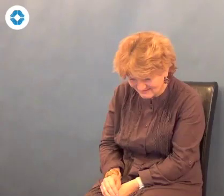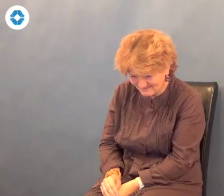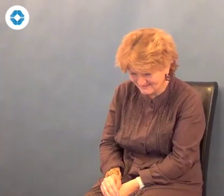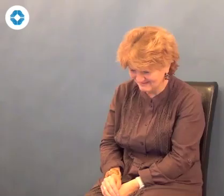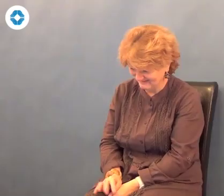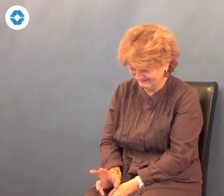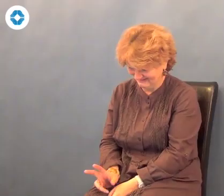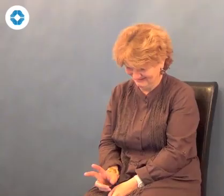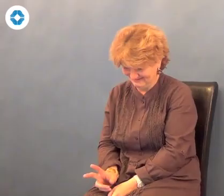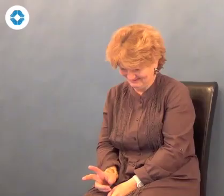Ładnie.